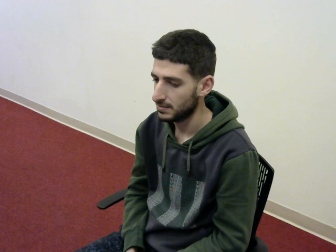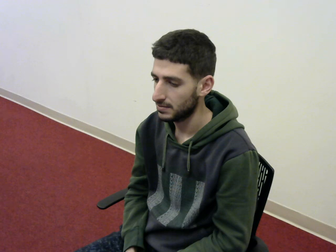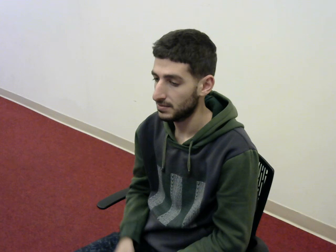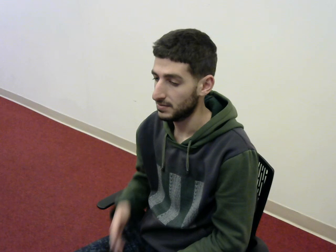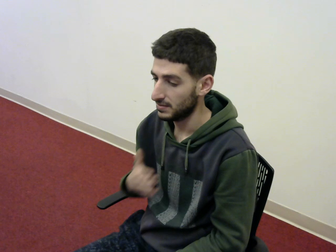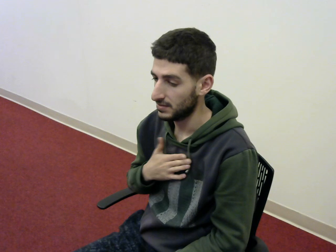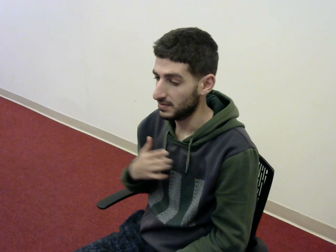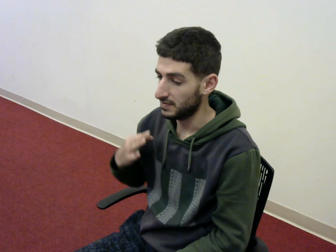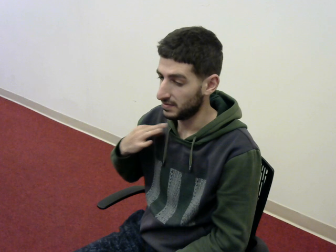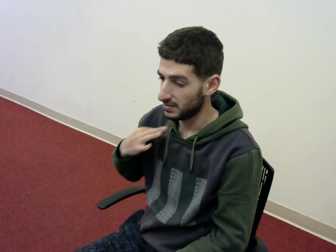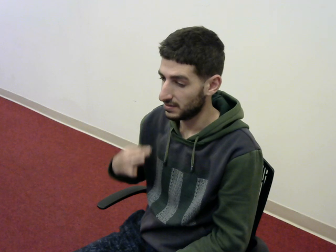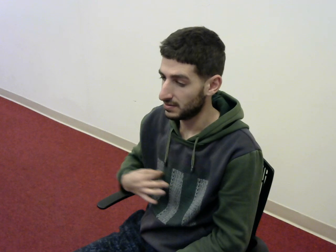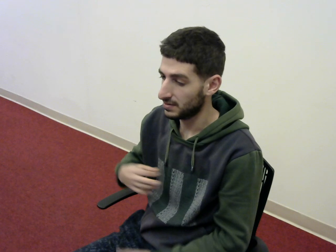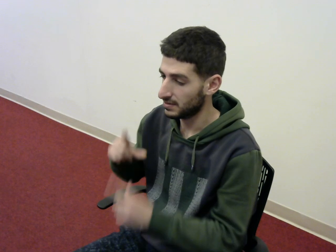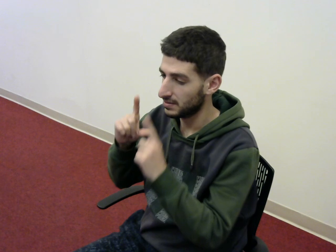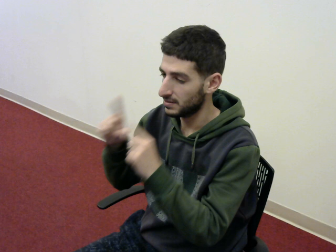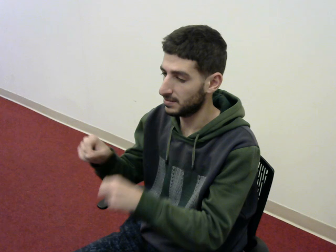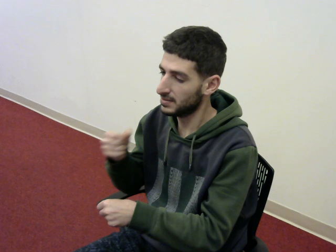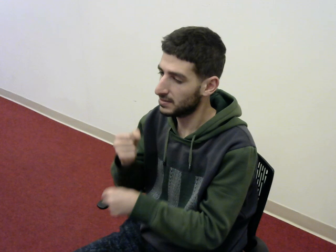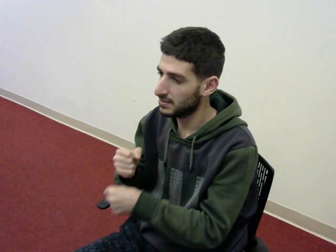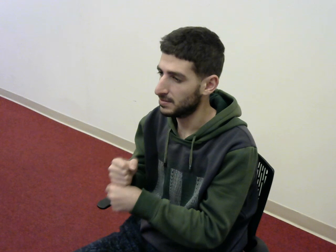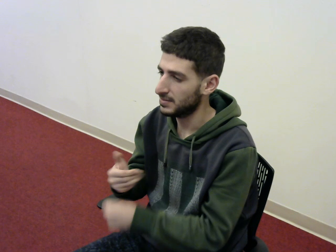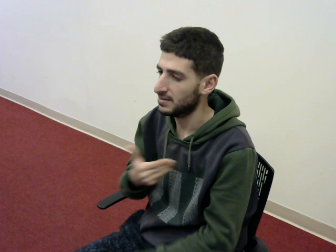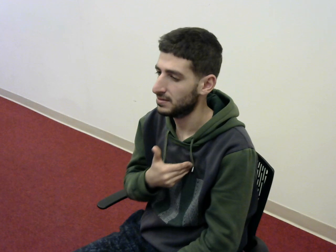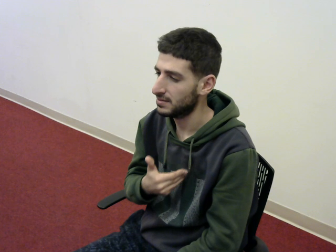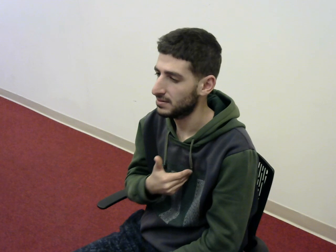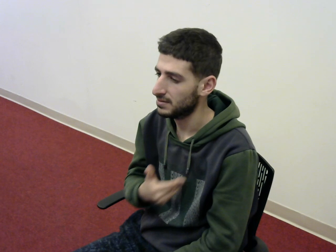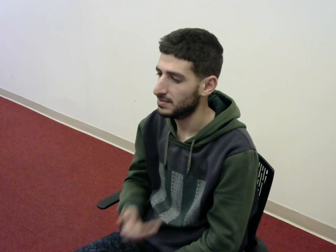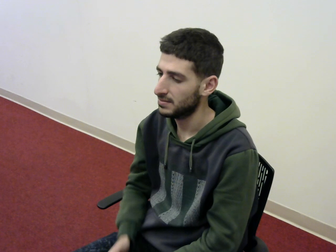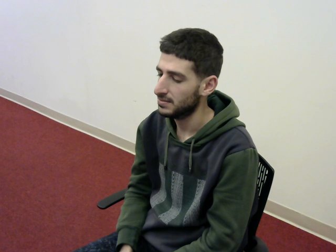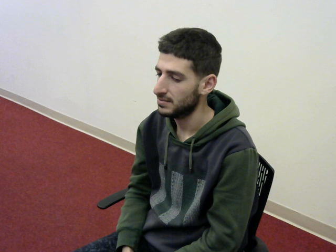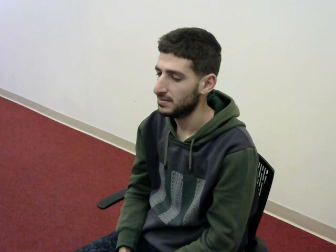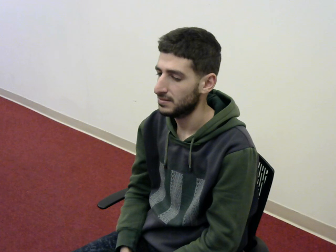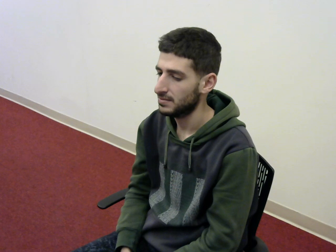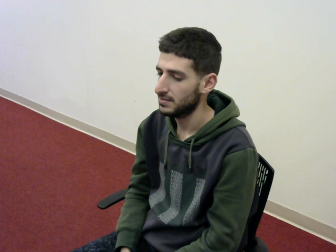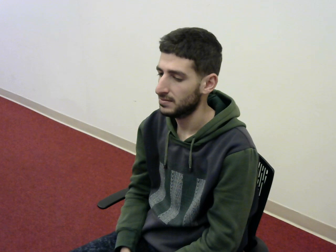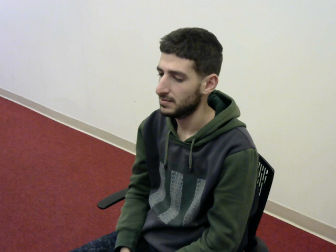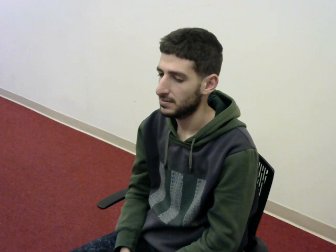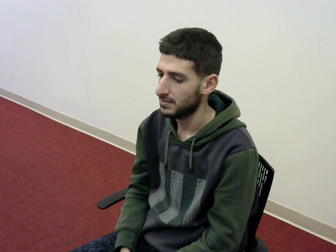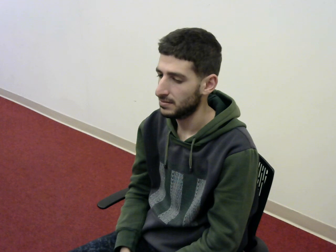Mən Fransaya səyahet etmək istəyirəm